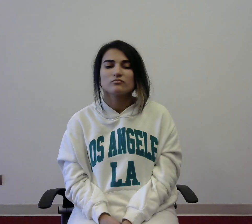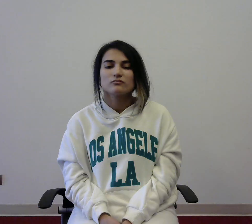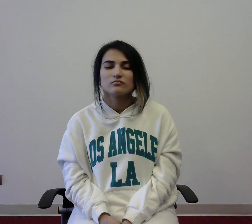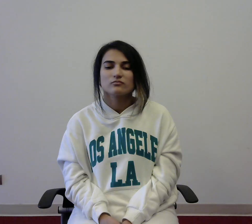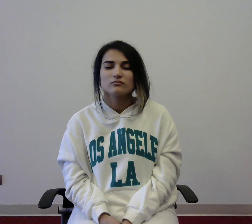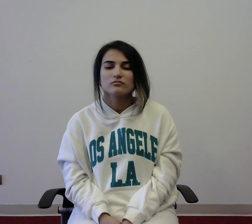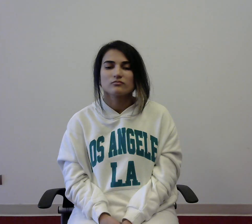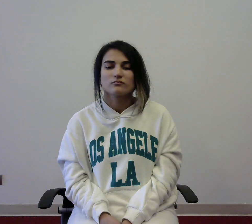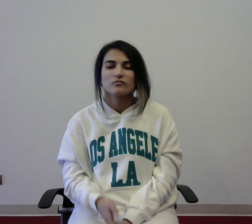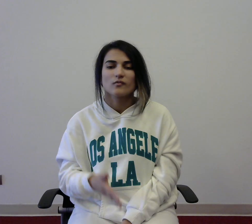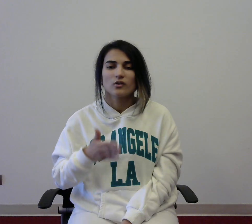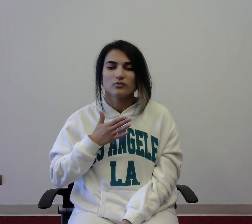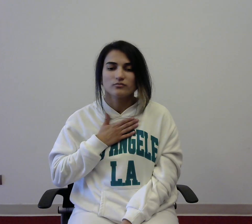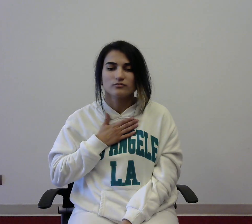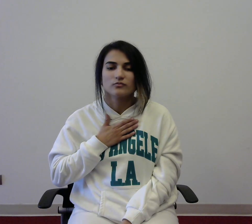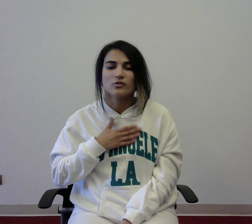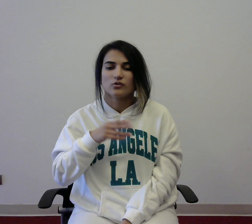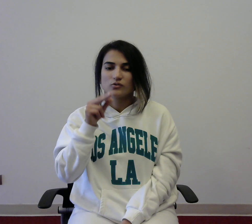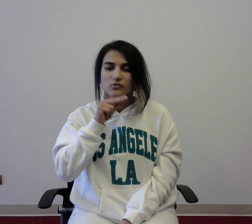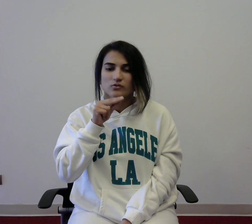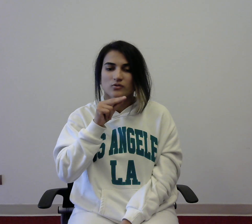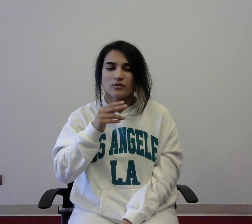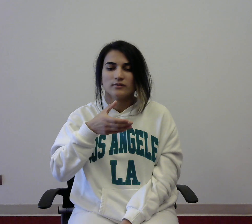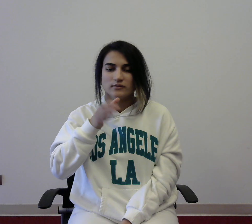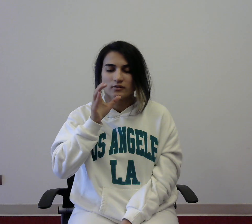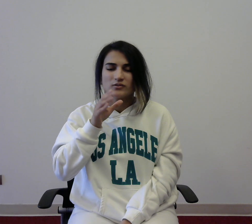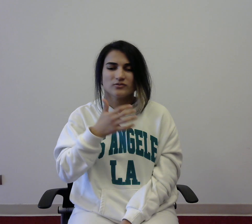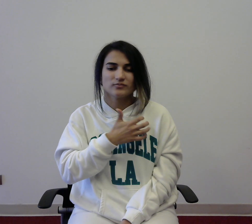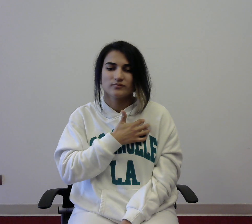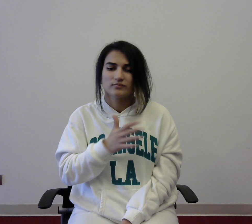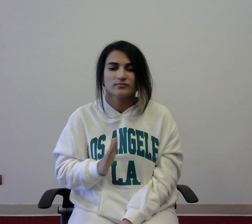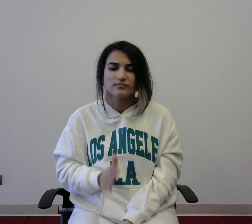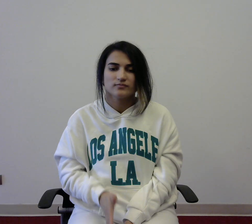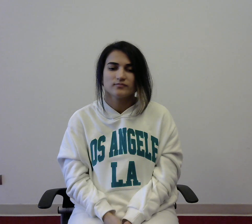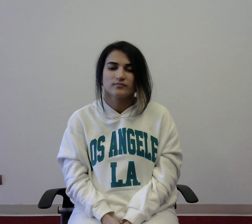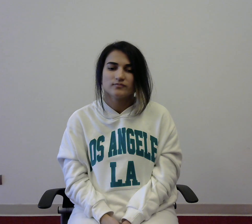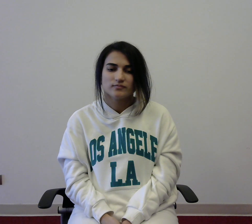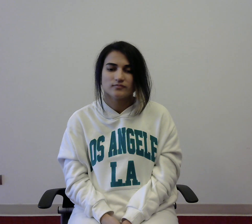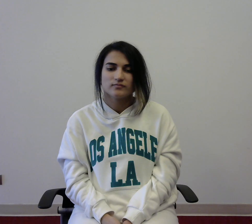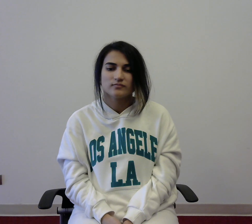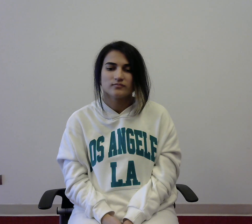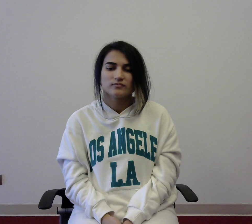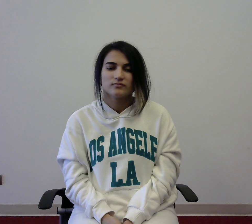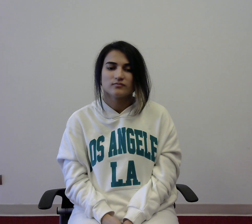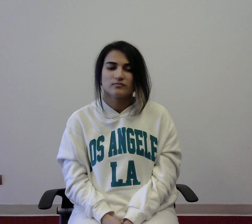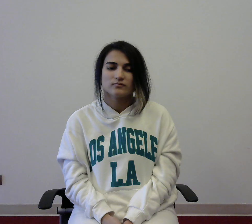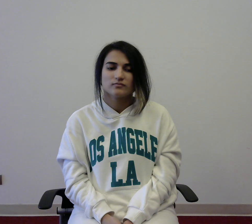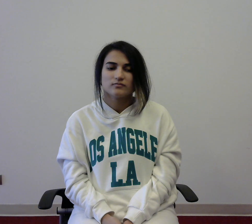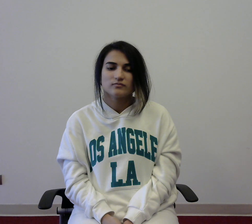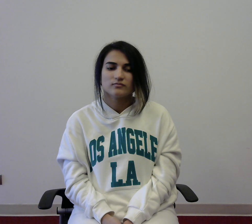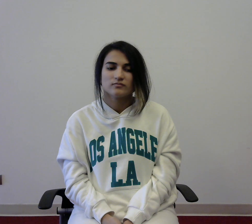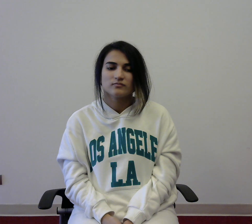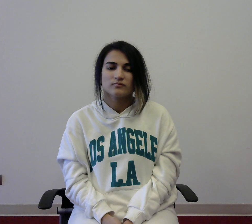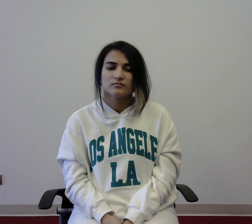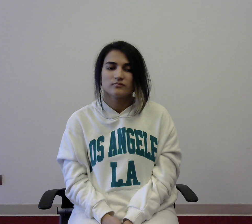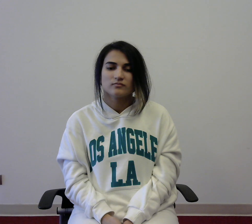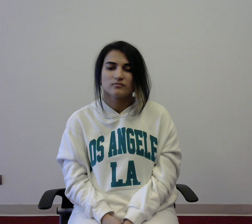Mən çay içmək istəmirəm